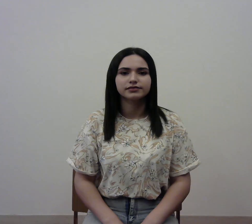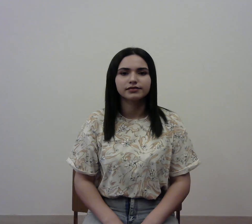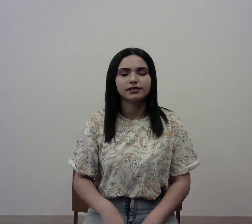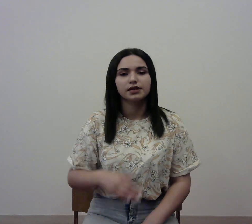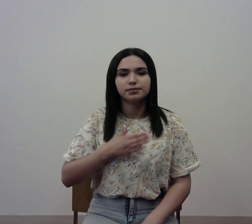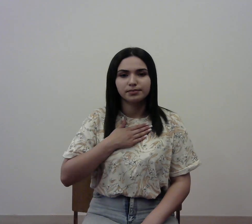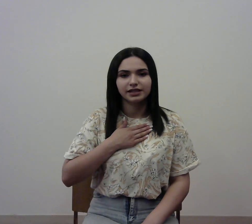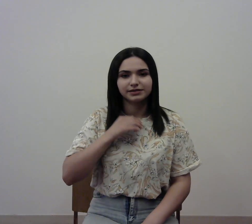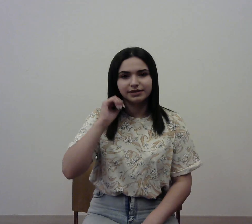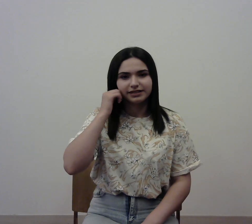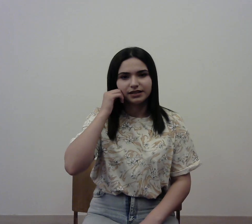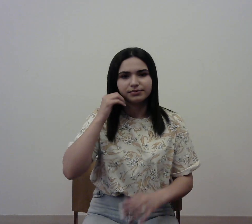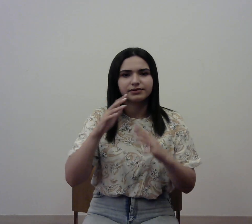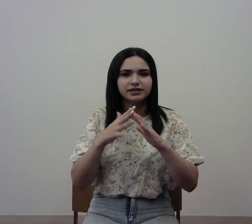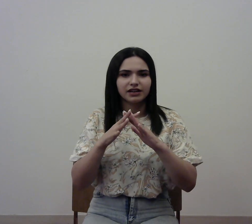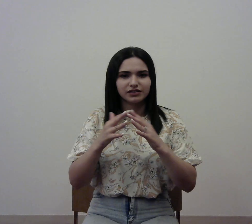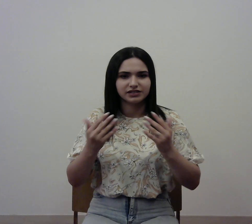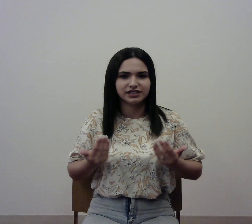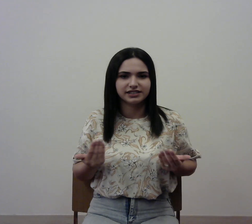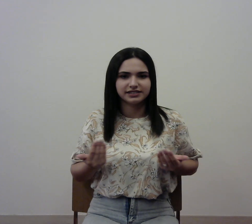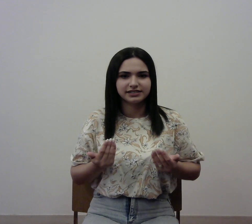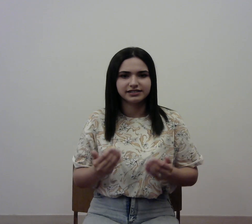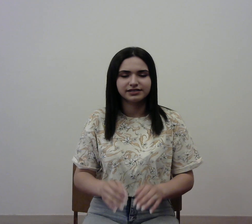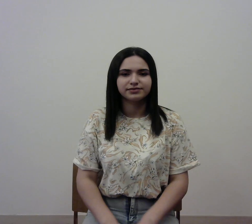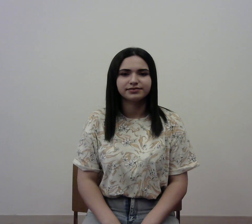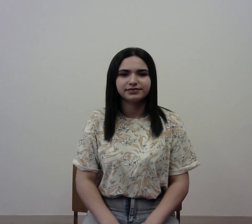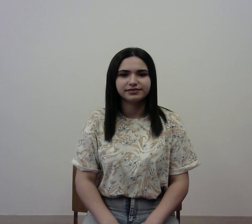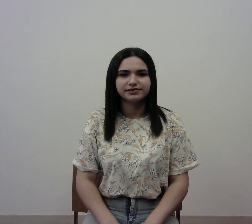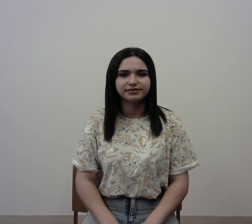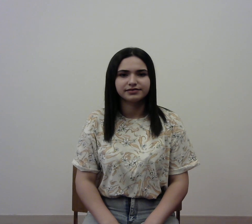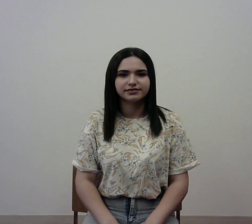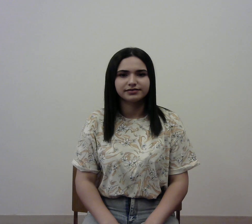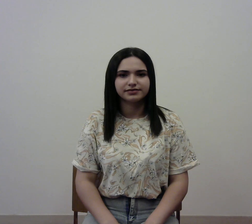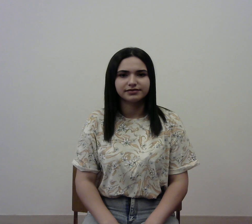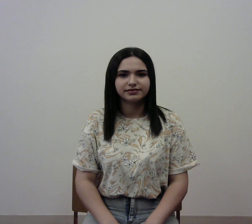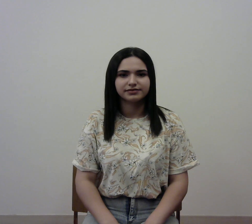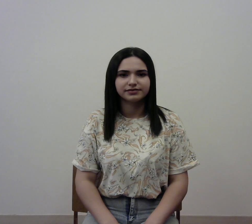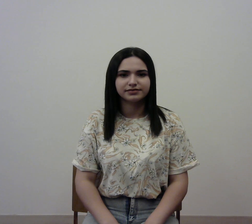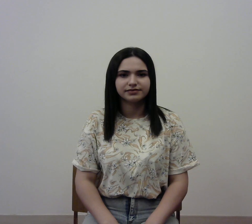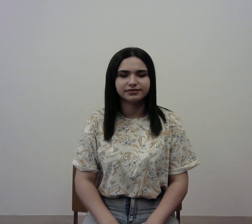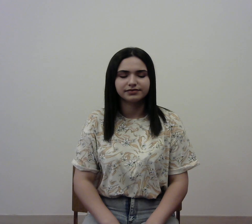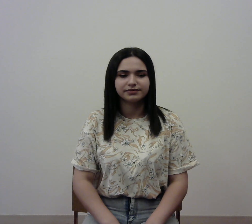Mənim nənəm kənddə yaşayır